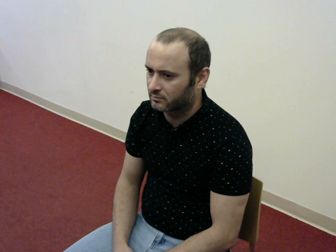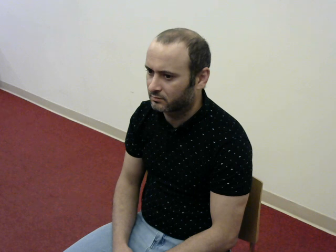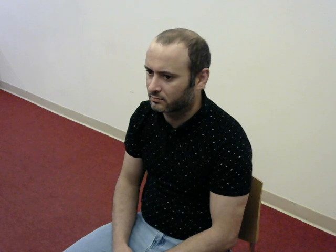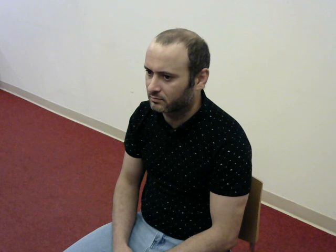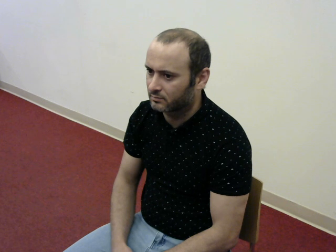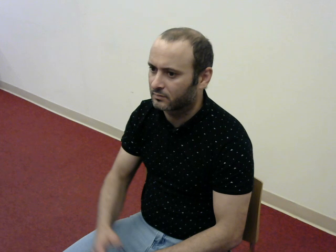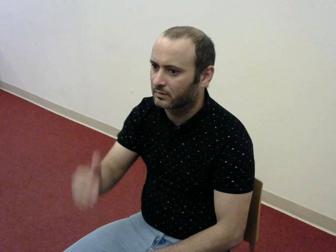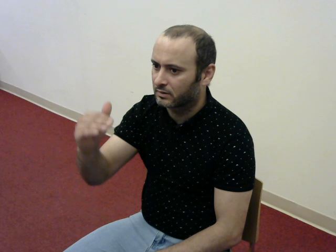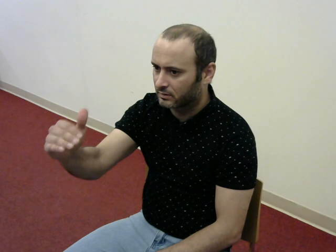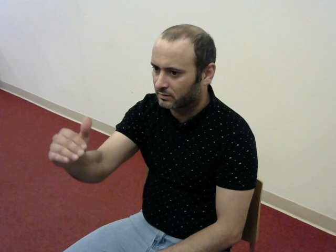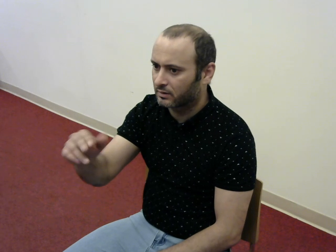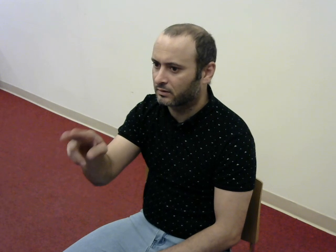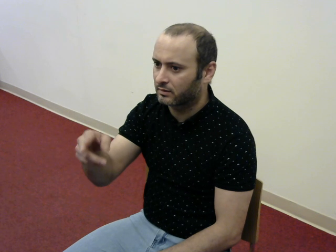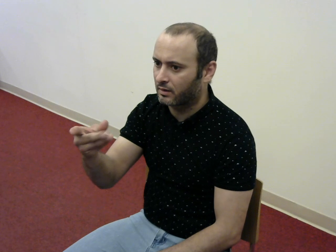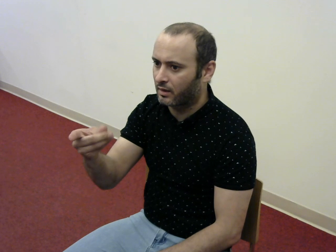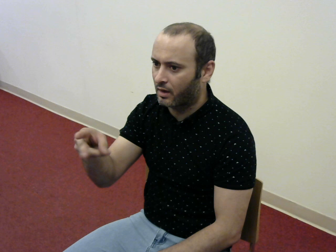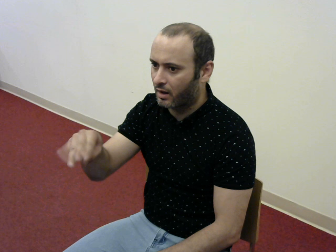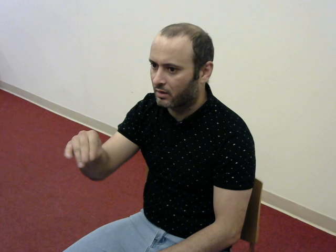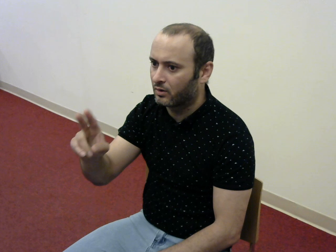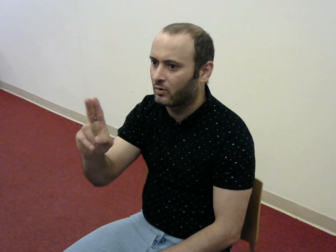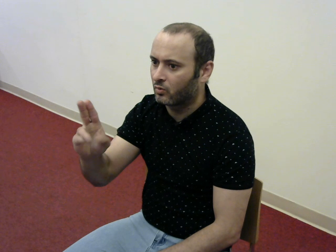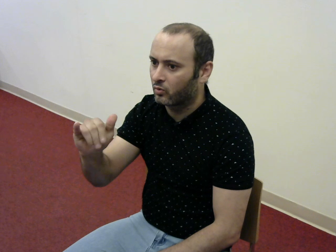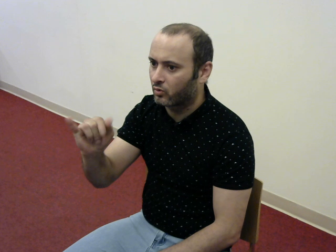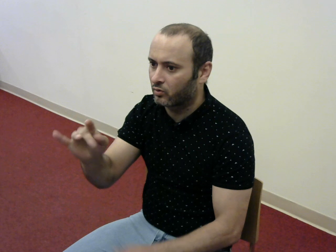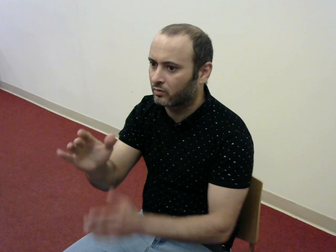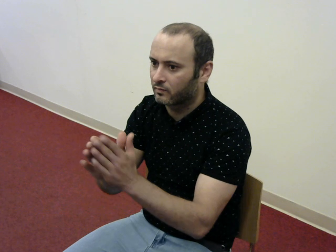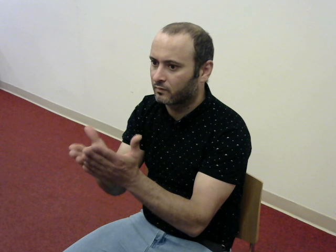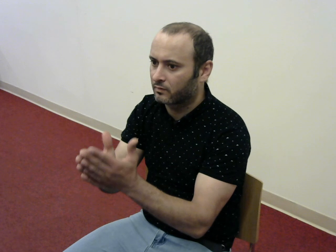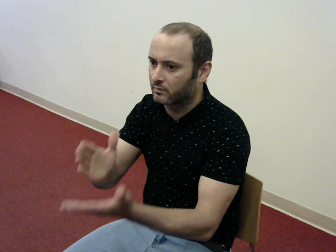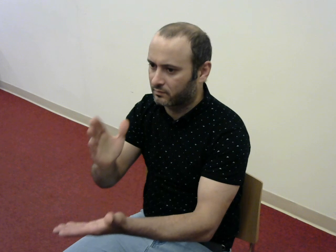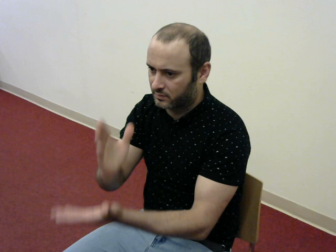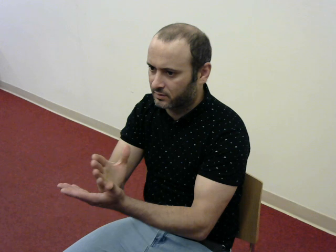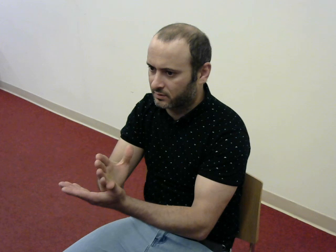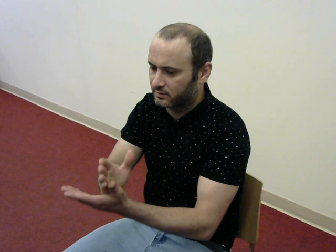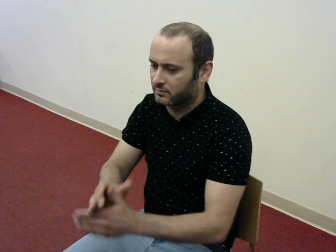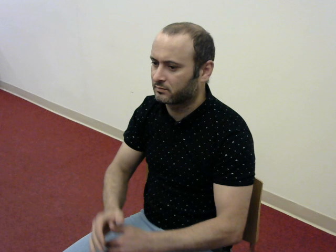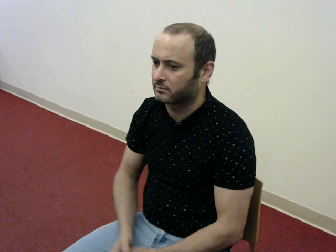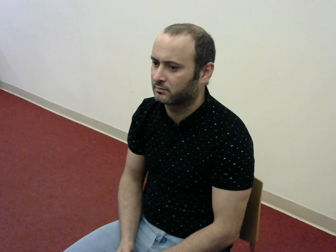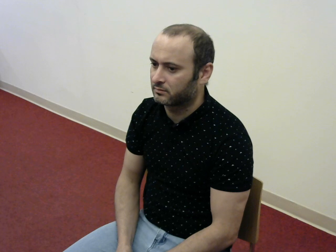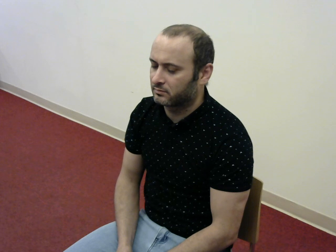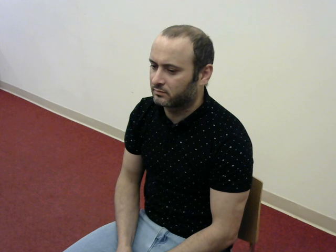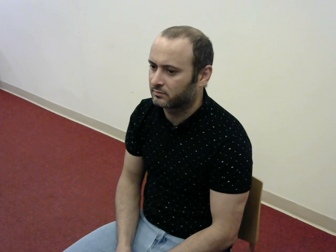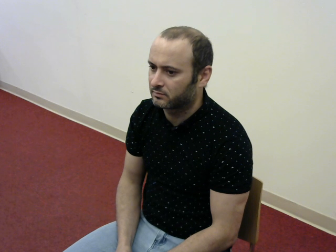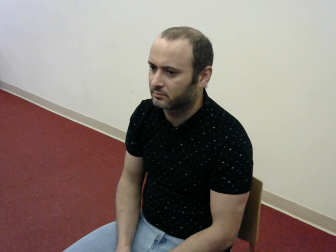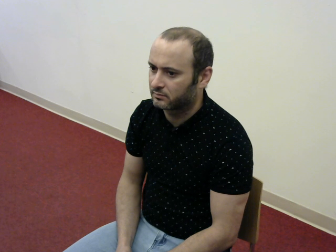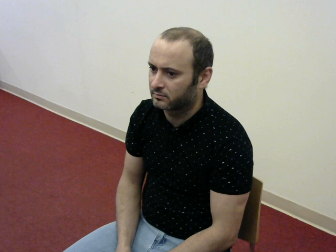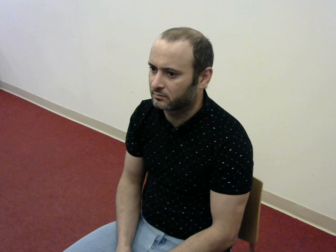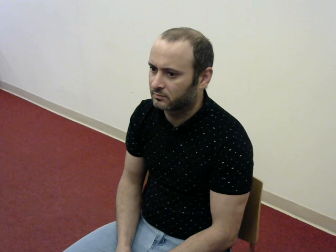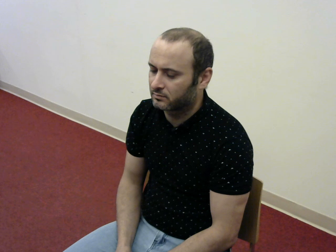Sizdə "Dəli Kür" kitabı var?